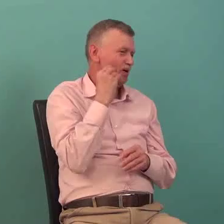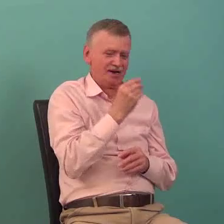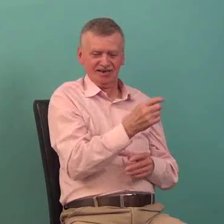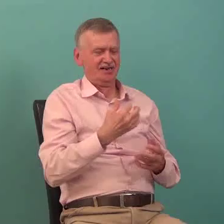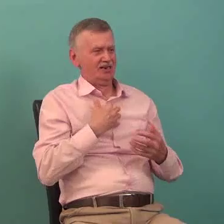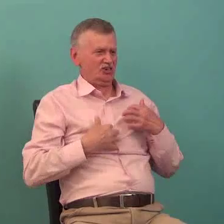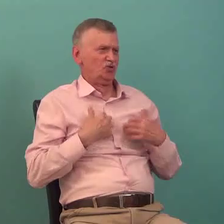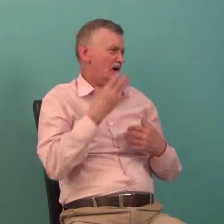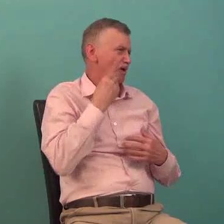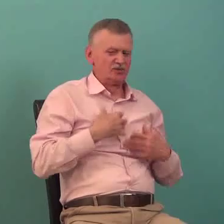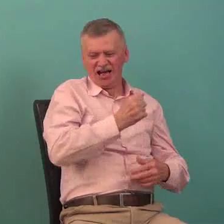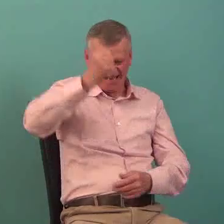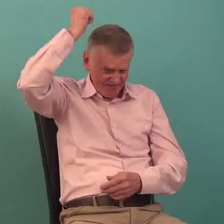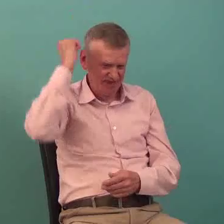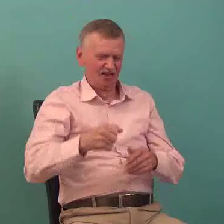Babcia jest zła i uderza kota.